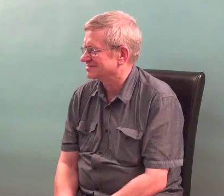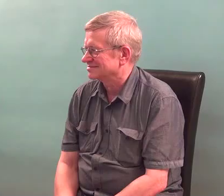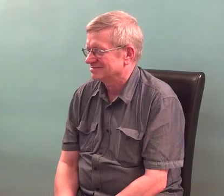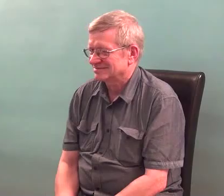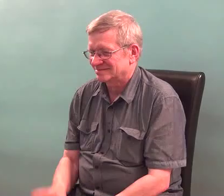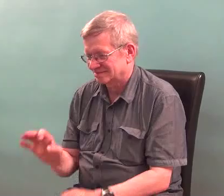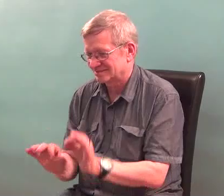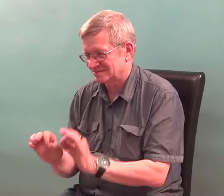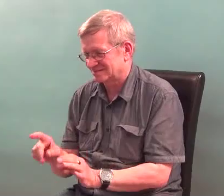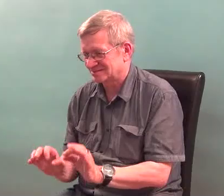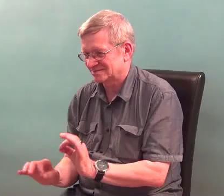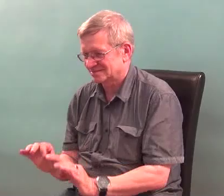Popraw to, popraw.